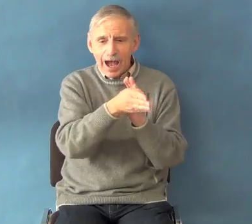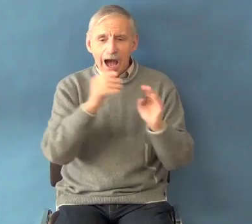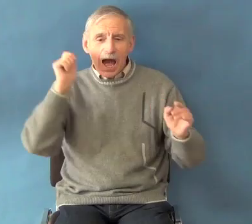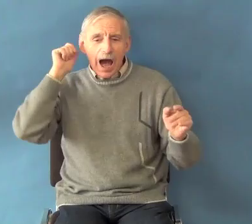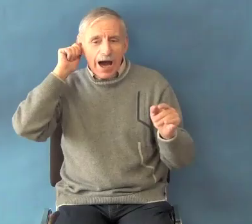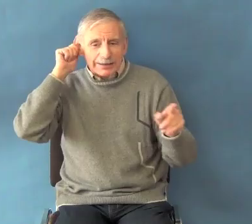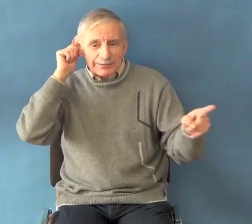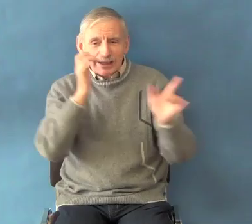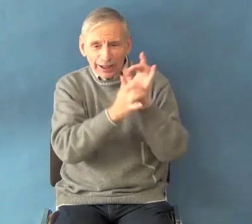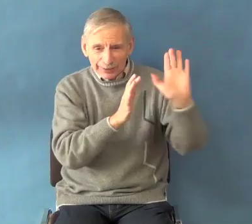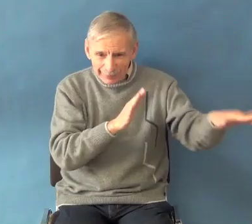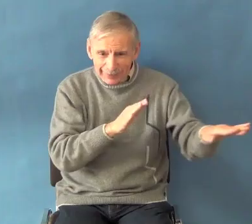Dziewczyna ma rower.